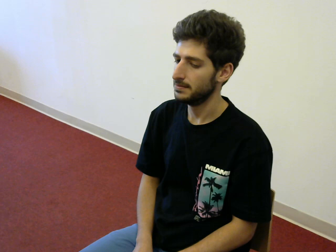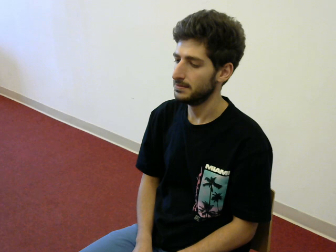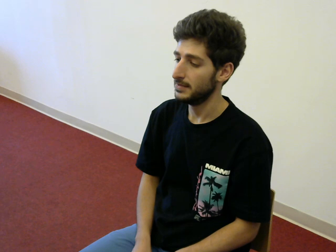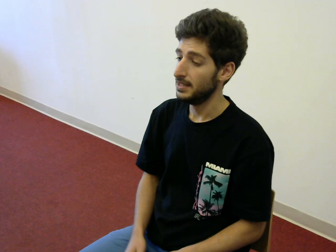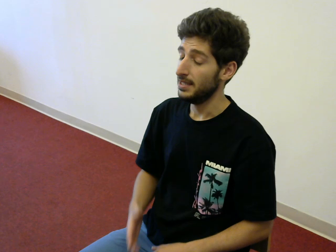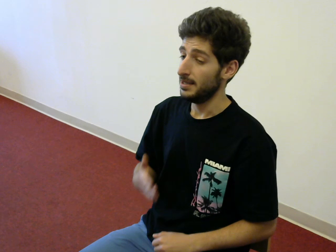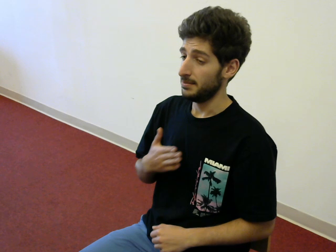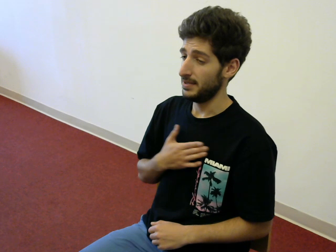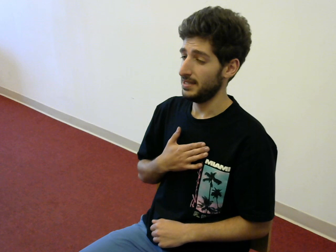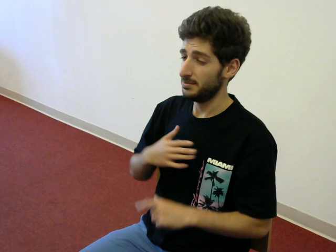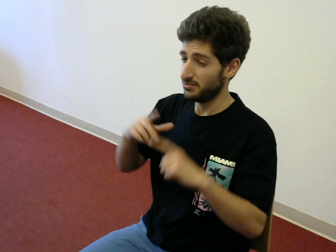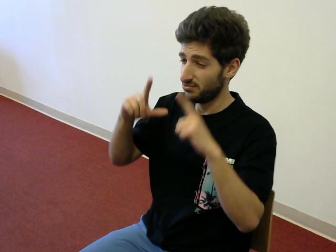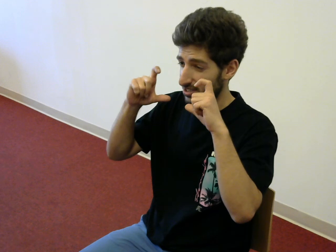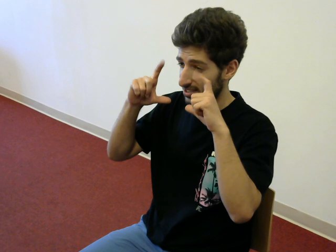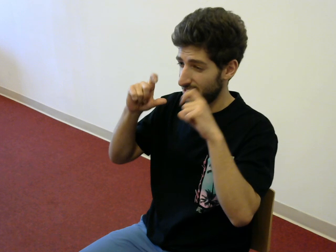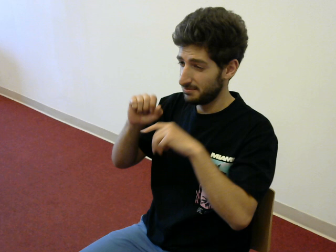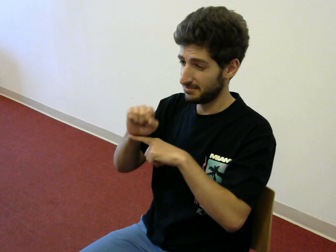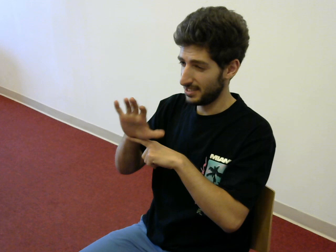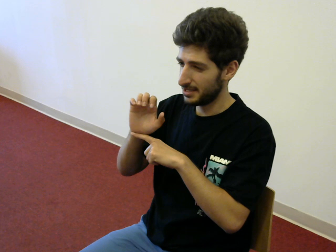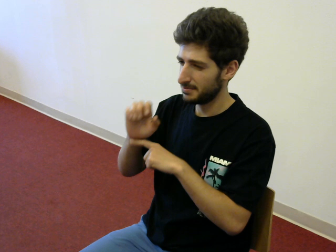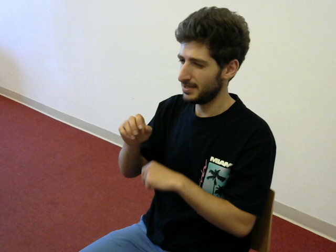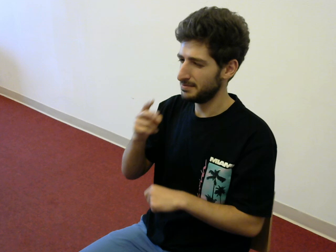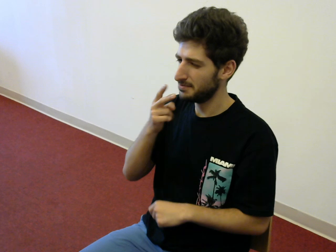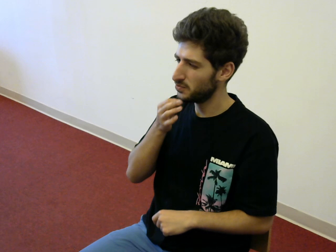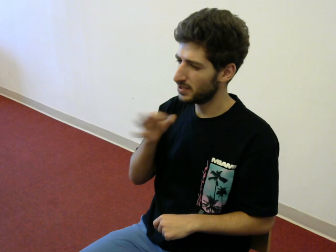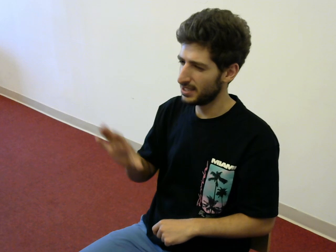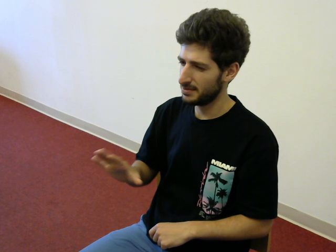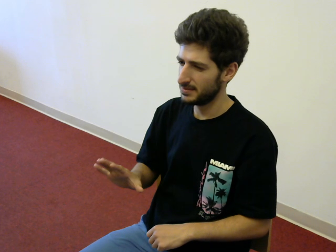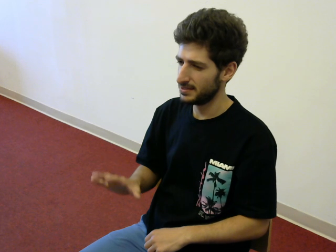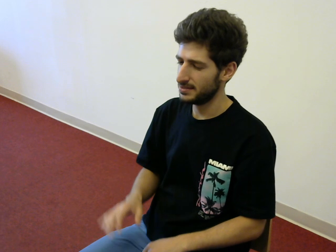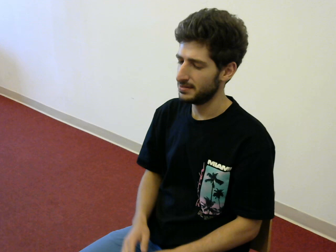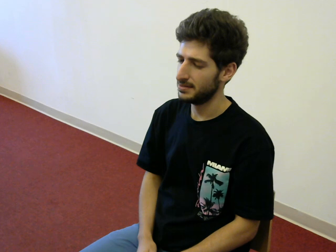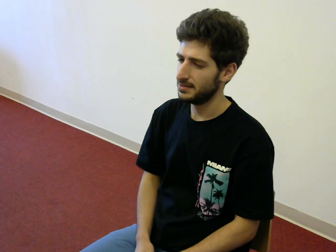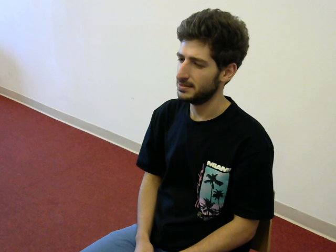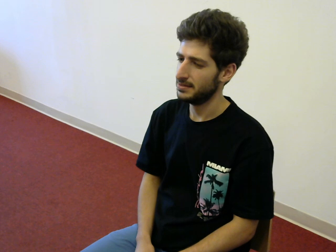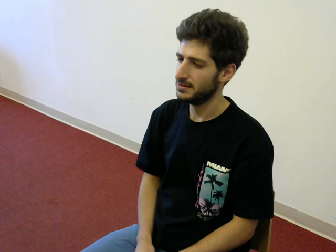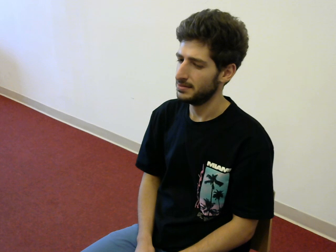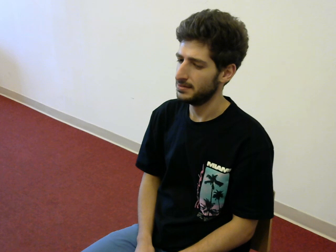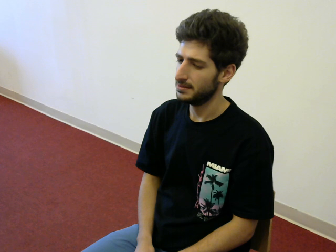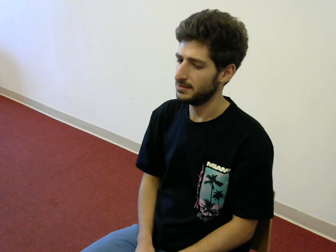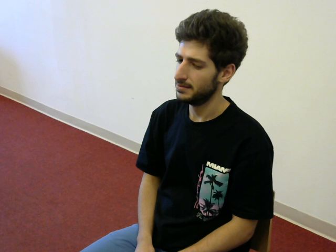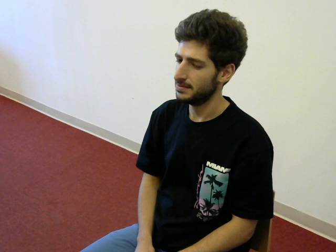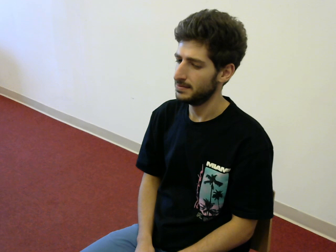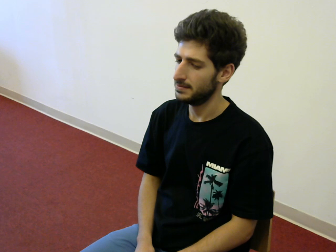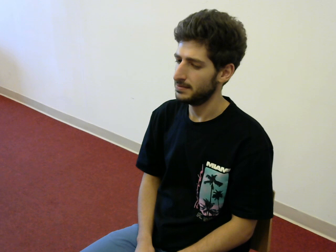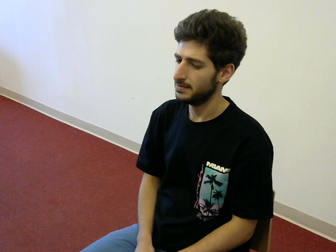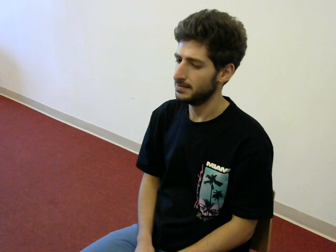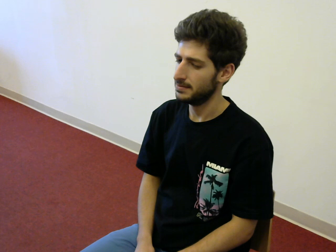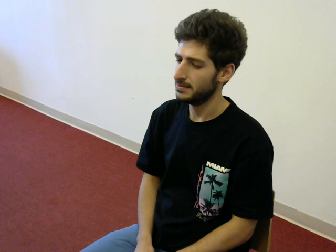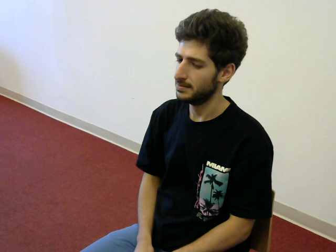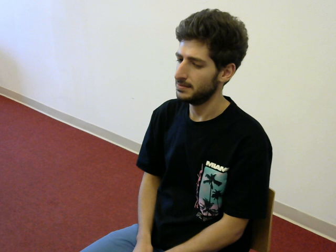Mənim şəkil çəkdirməkdən xoşum gəlir